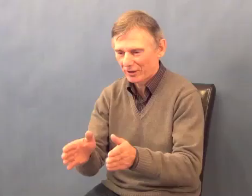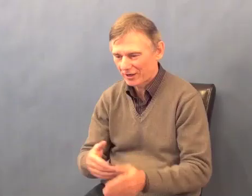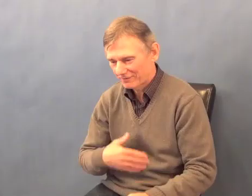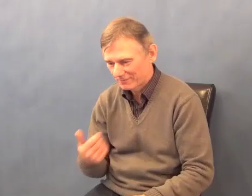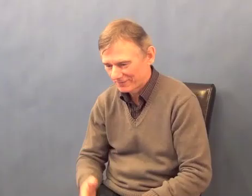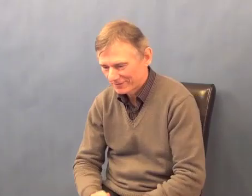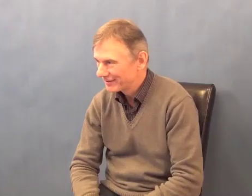To znaczy droga?